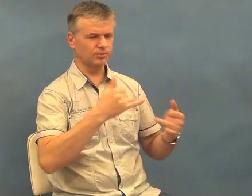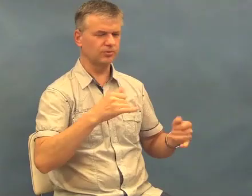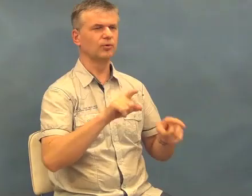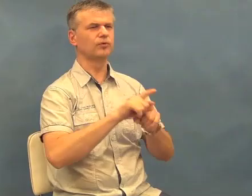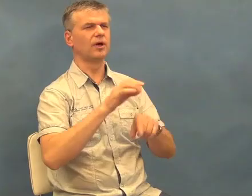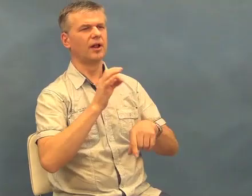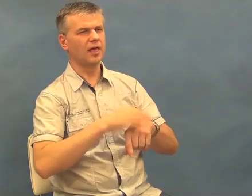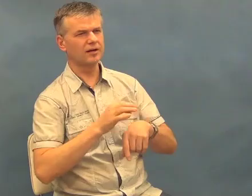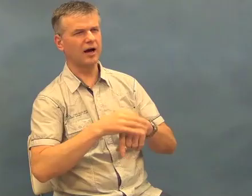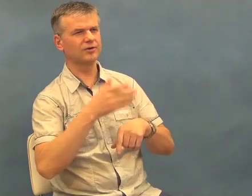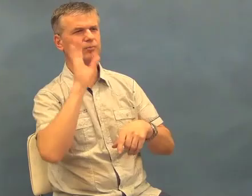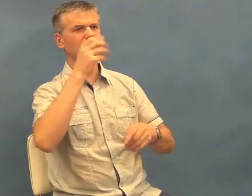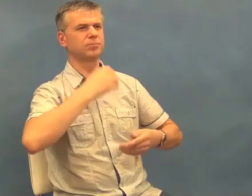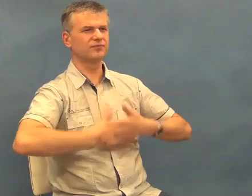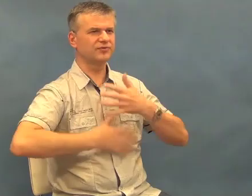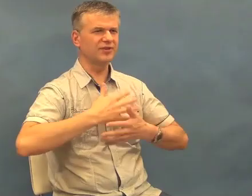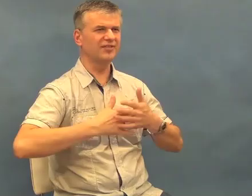Tak samo u lekarza, gdzie robi się prześwietlenia.